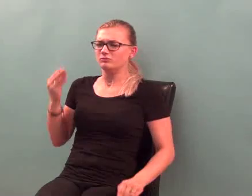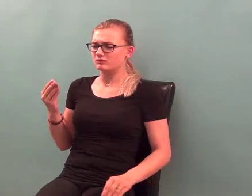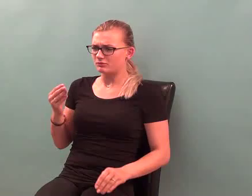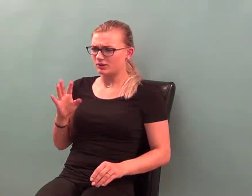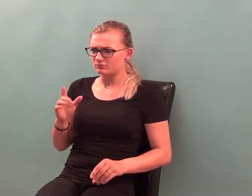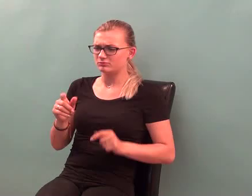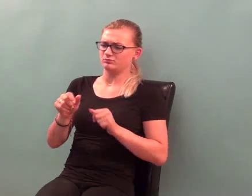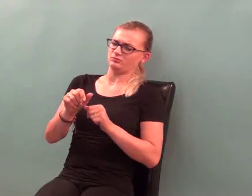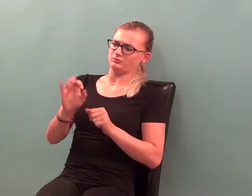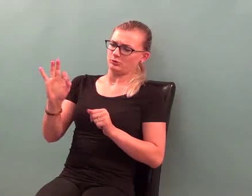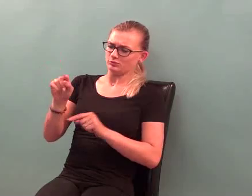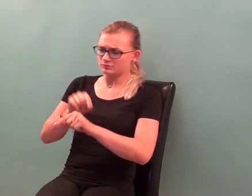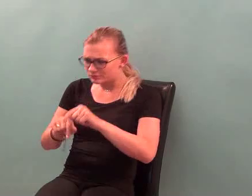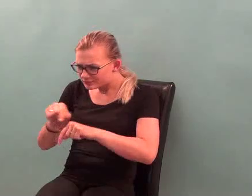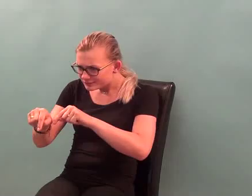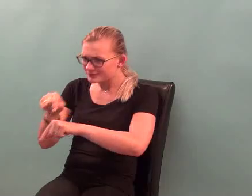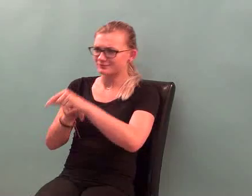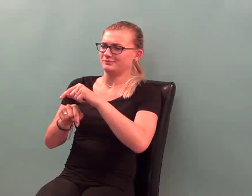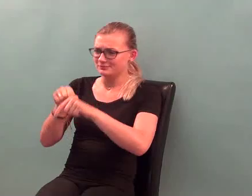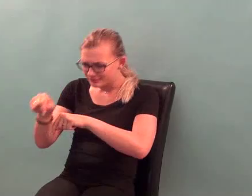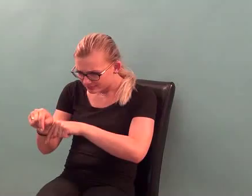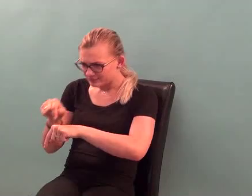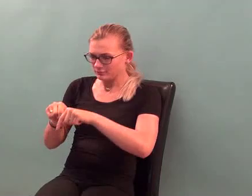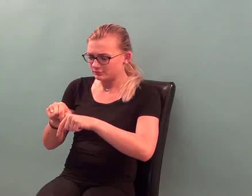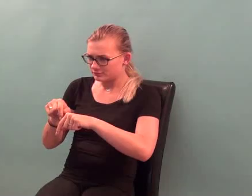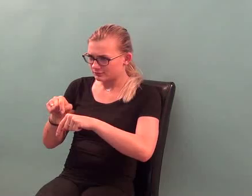Potem Chaplin zbliża się, oddala, zbliża się, oddala.